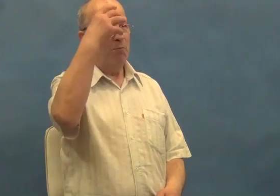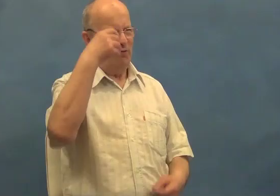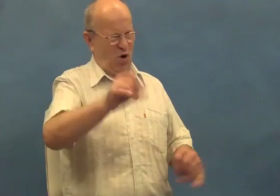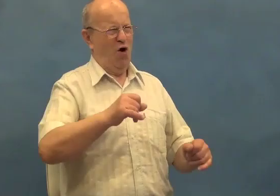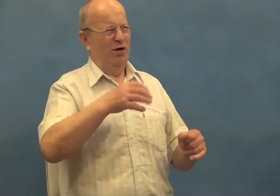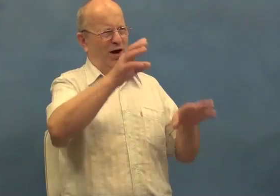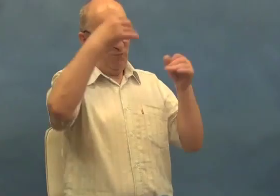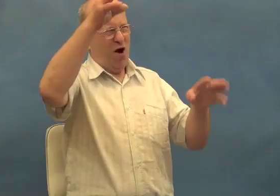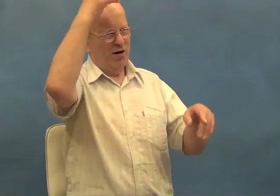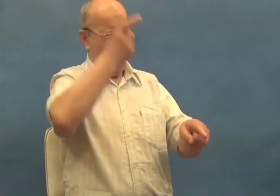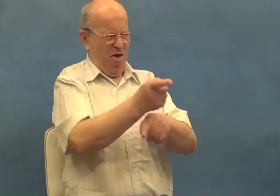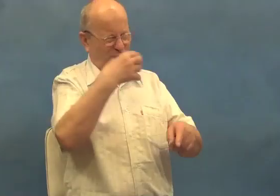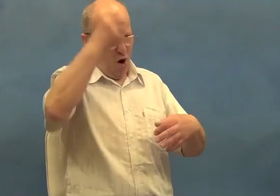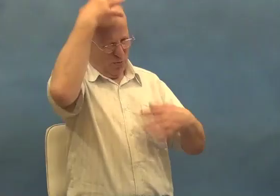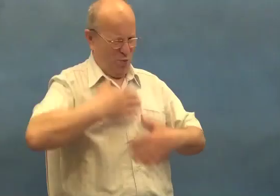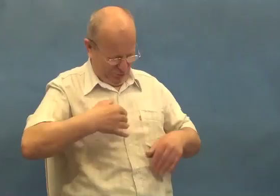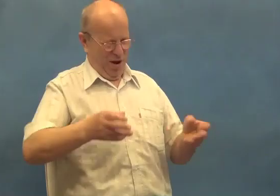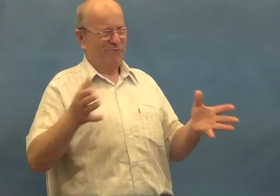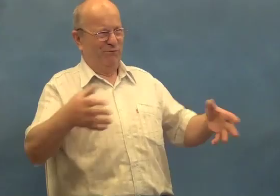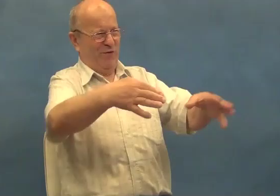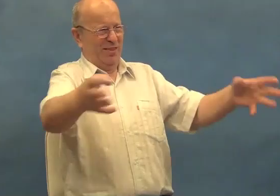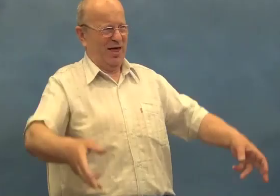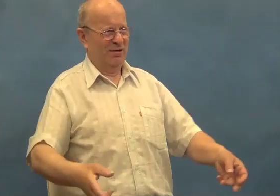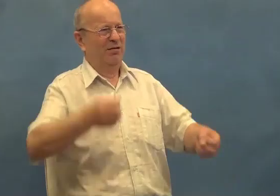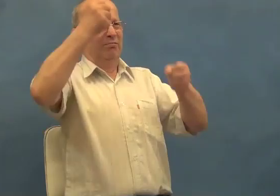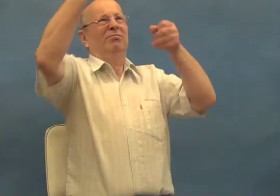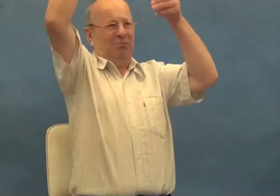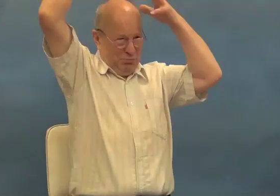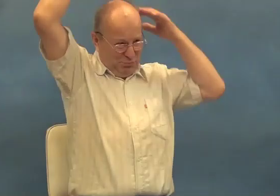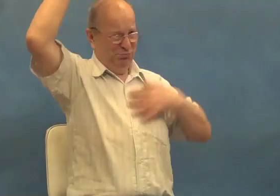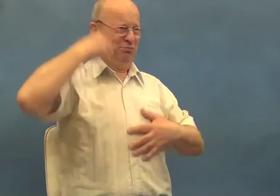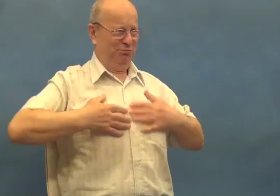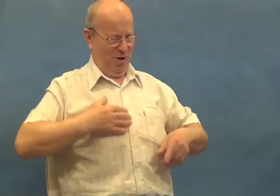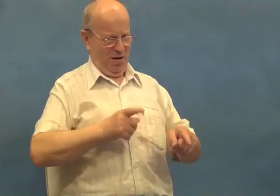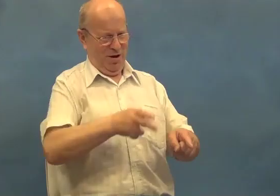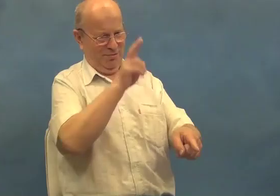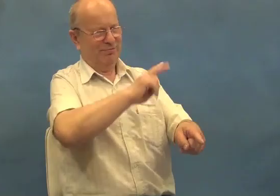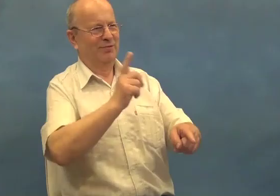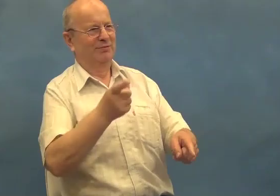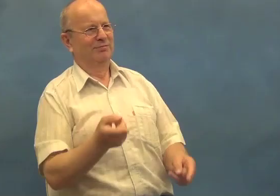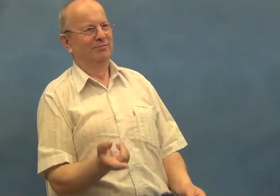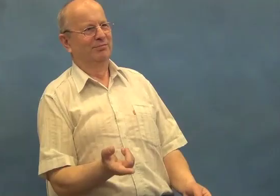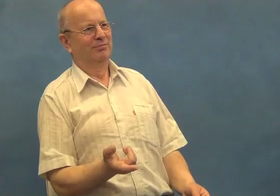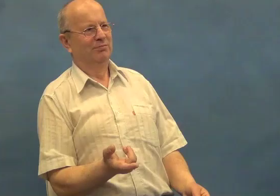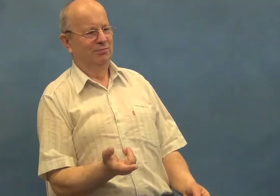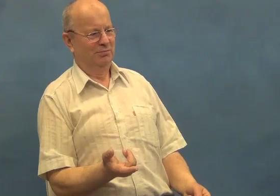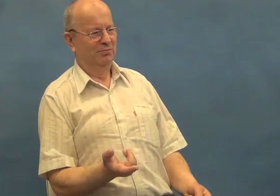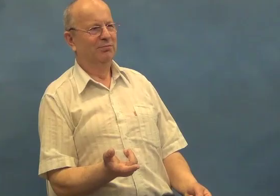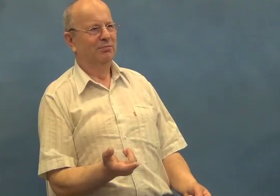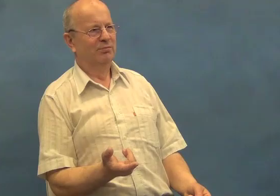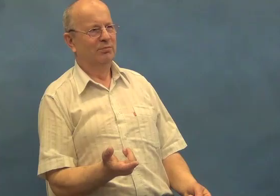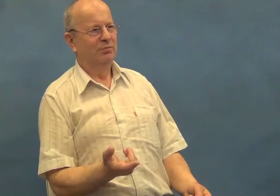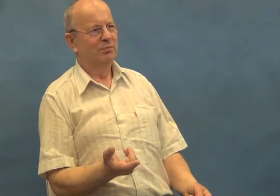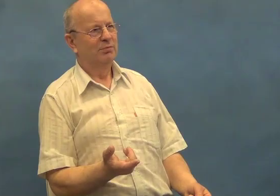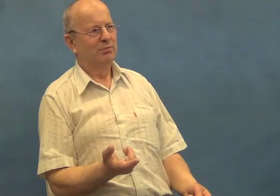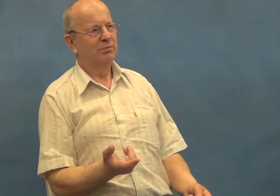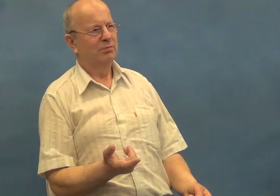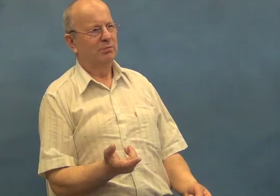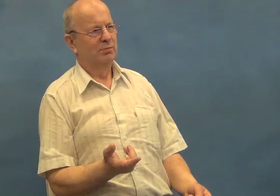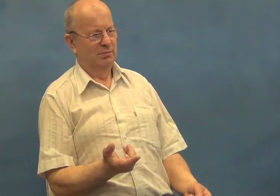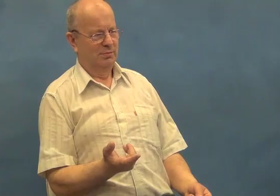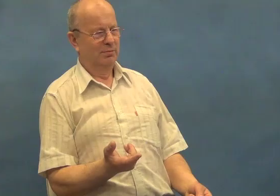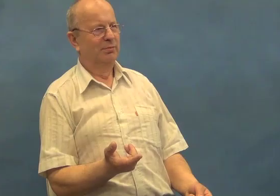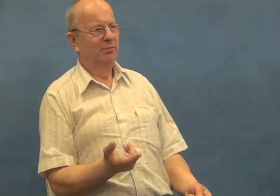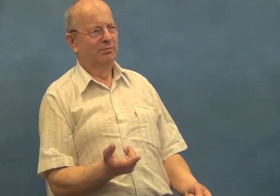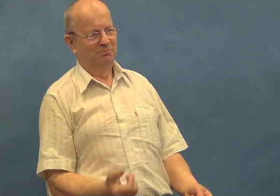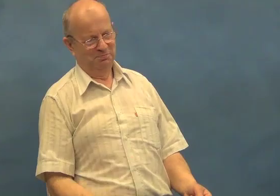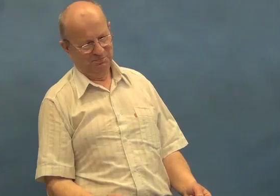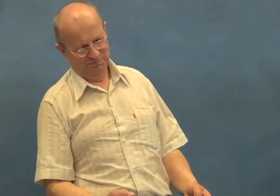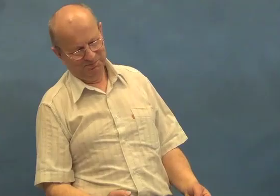Przecież wolno brać prysznic w wannie, można usiąść i woda z prysznica leci z góry i da się myć. Dziwne, że nie wolno i jest znak skreślony.